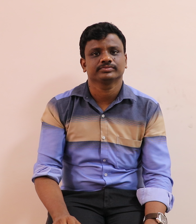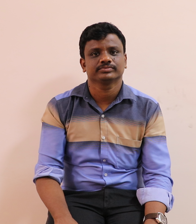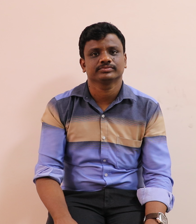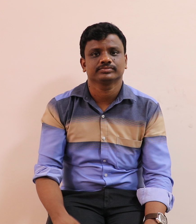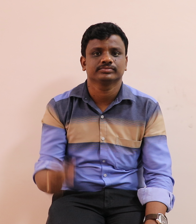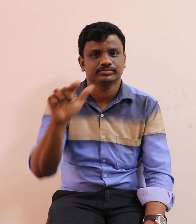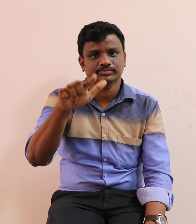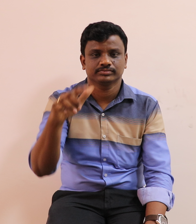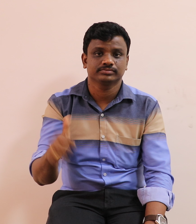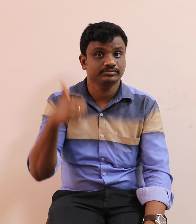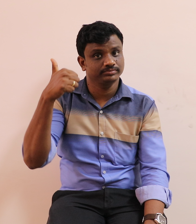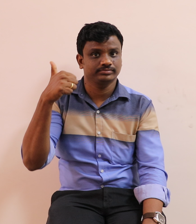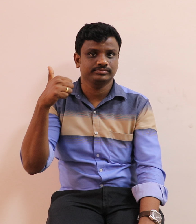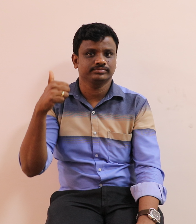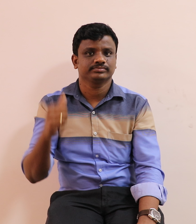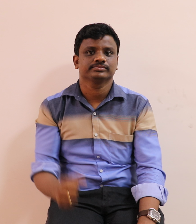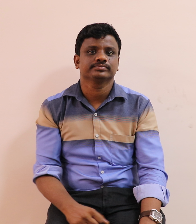you are good